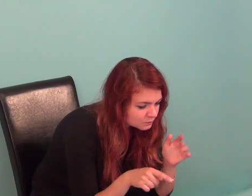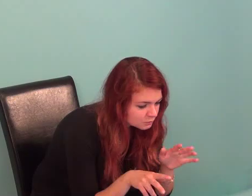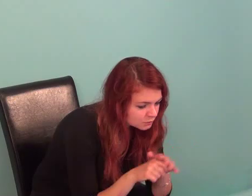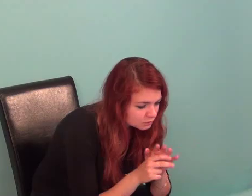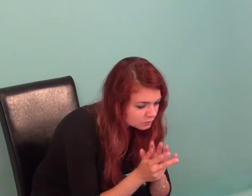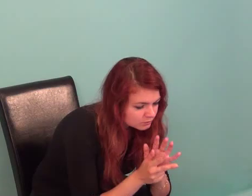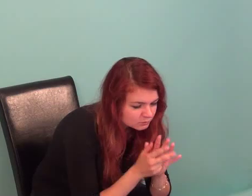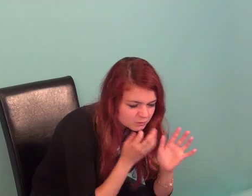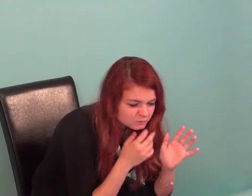Od ósmej do osiemnastej mało.